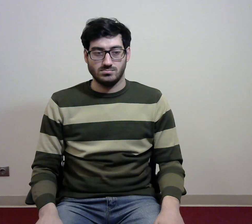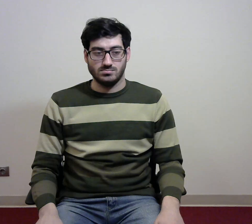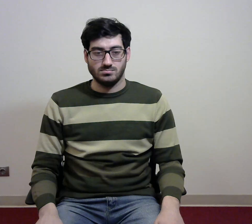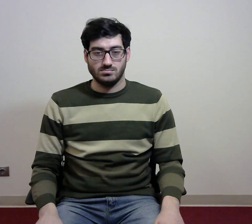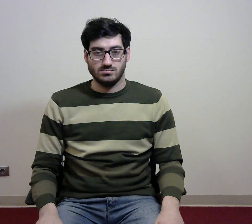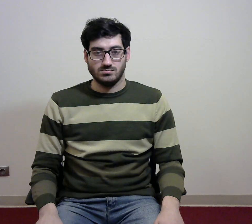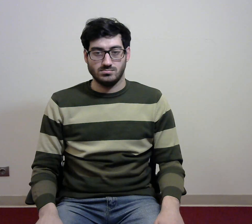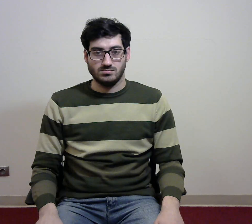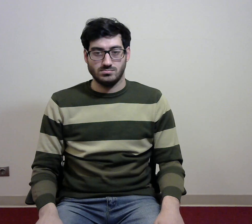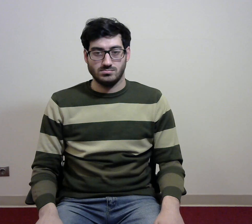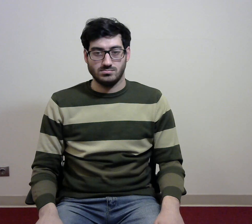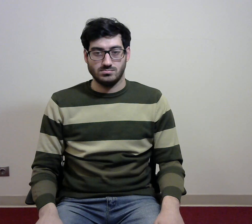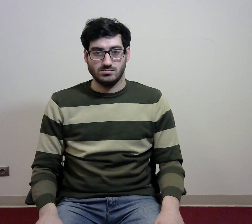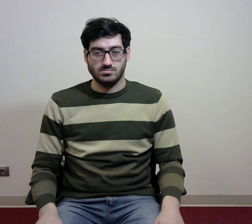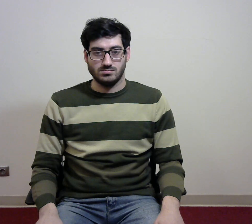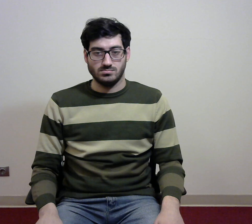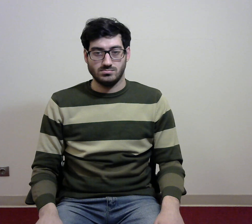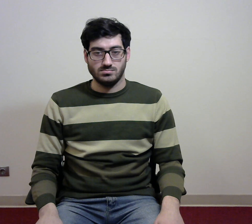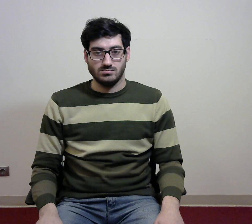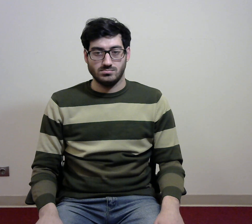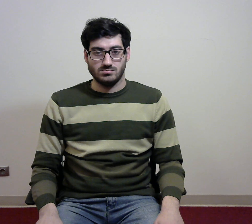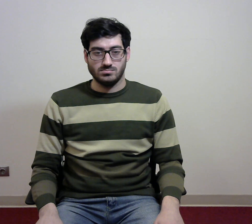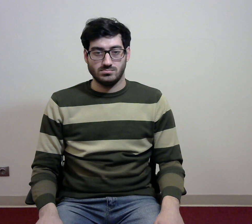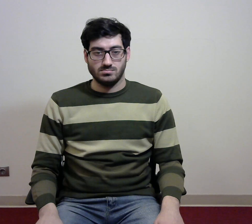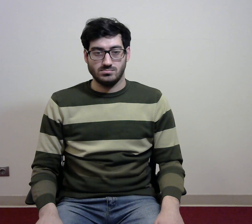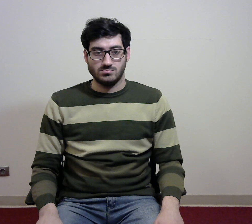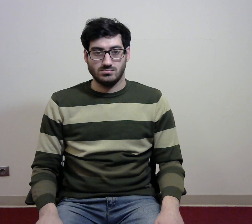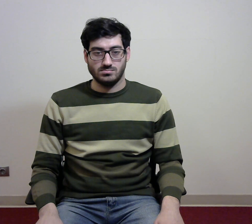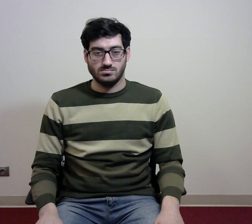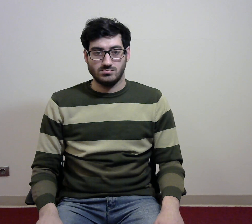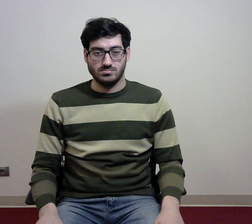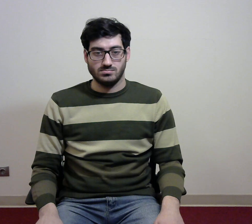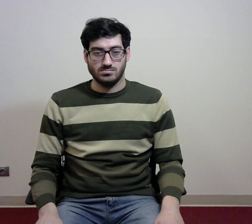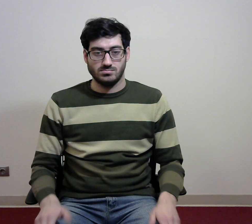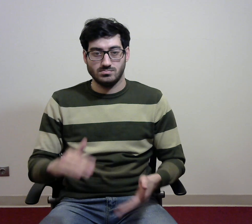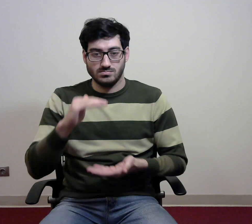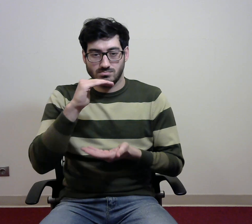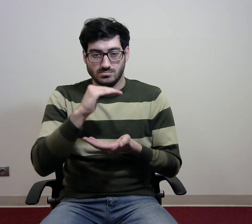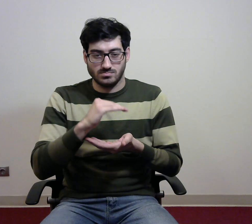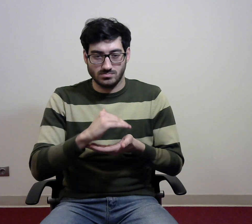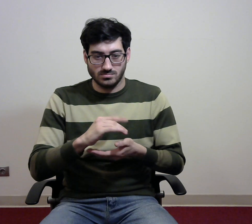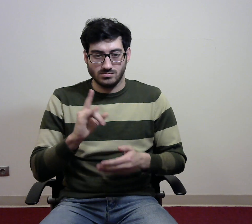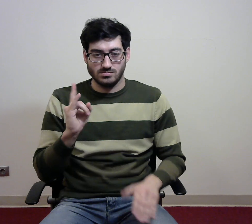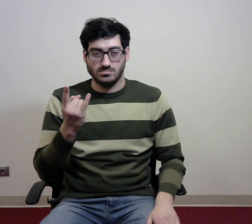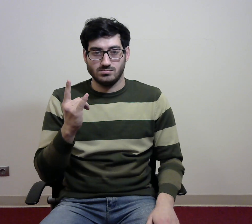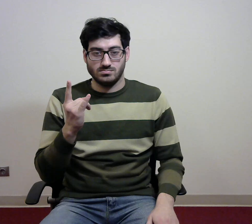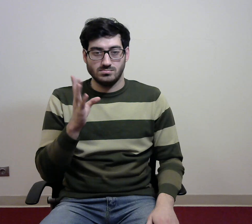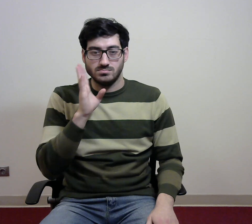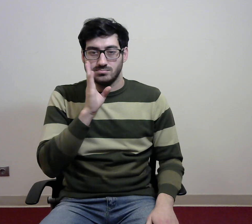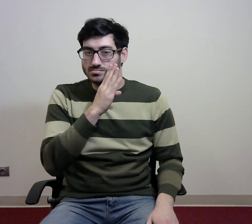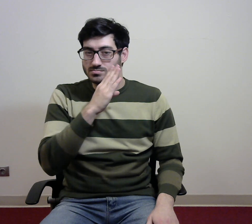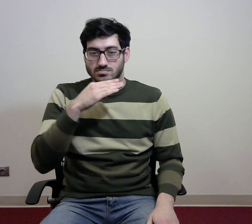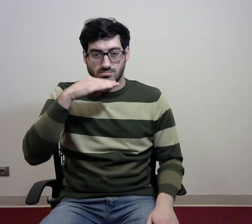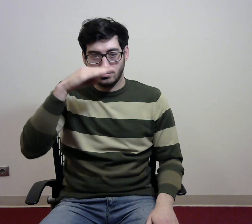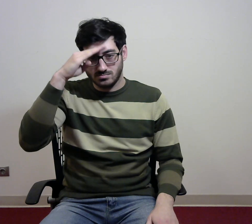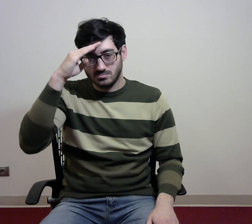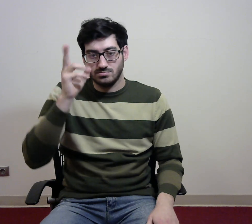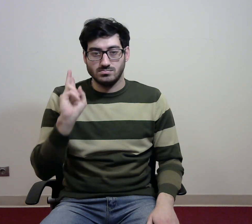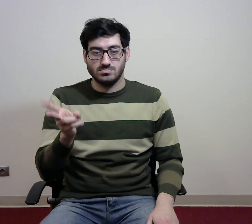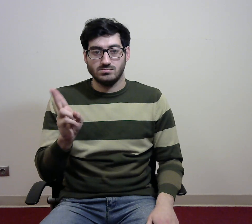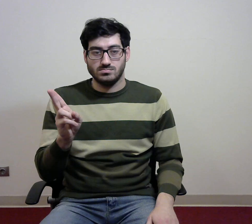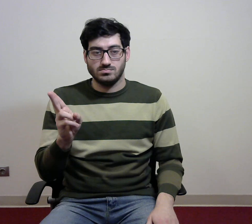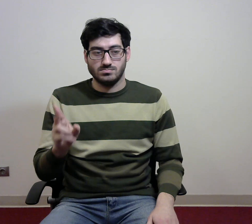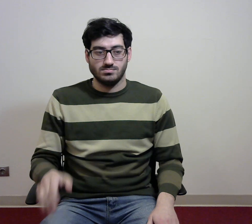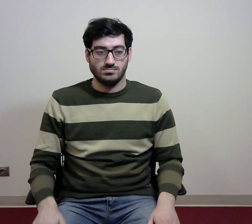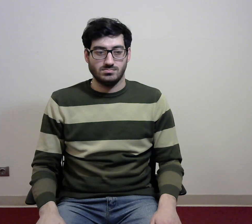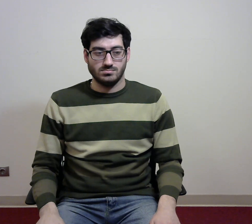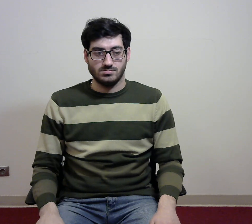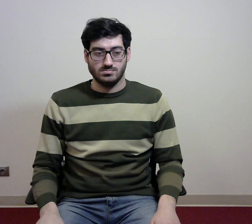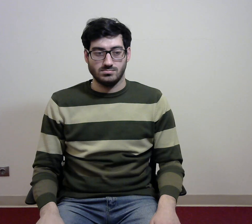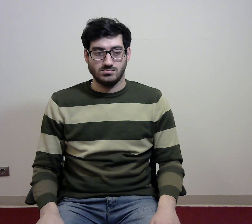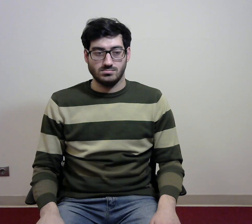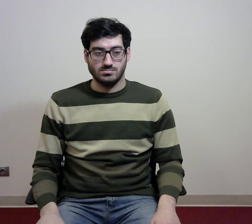Körpə uşağın valideyni kimdir?